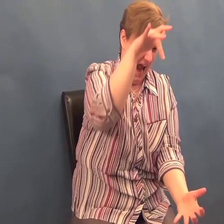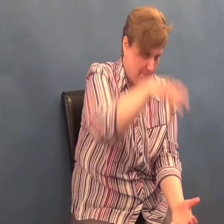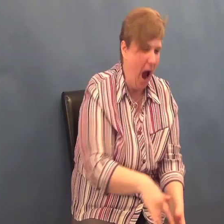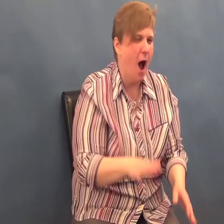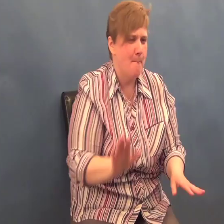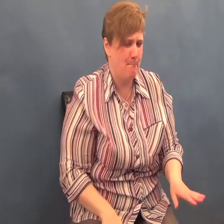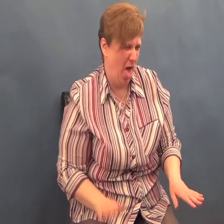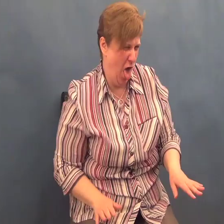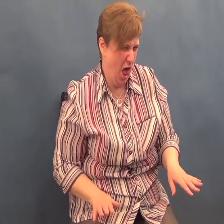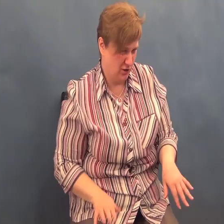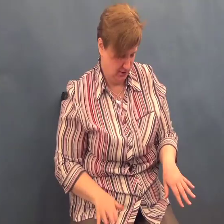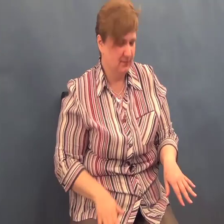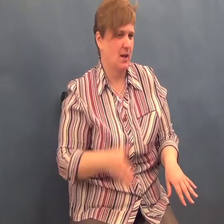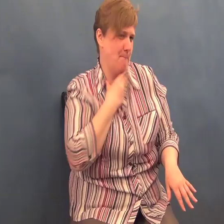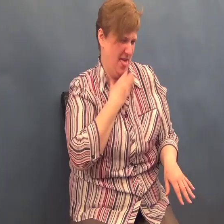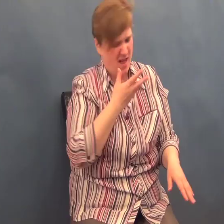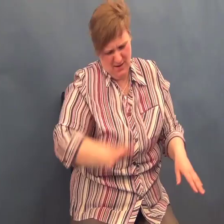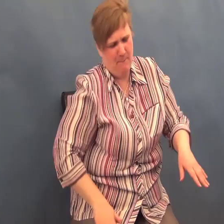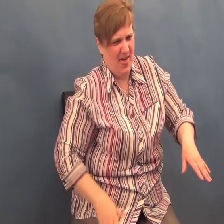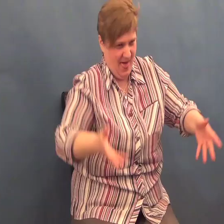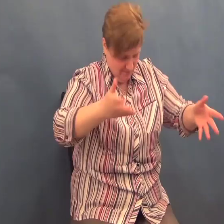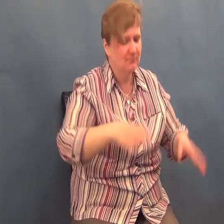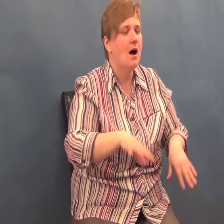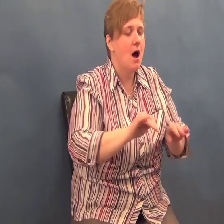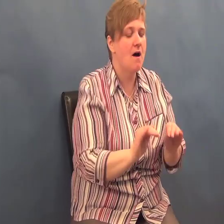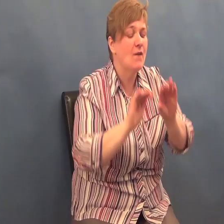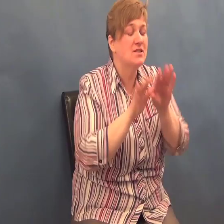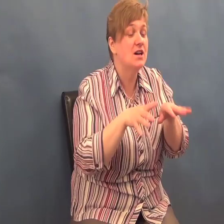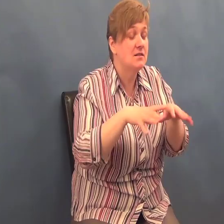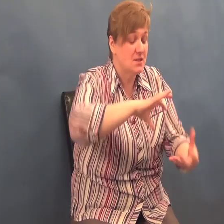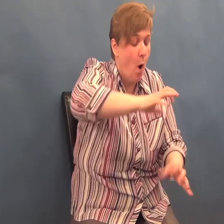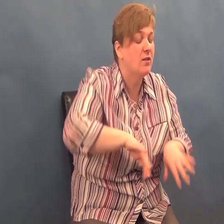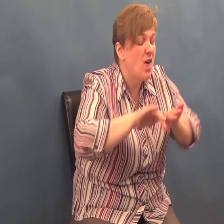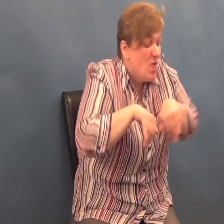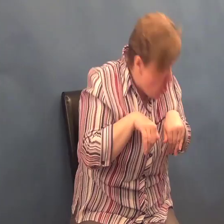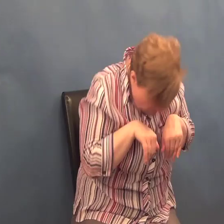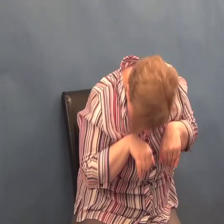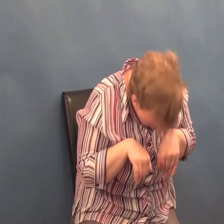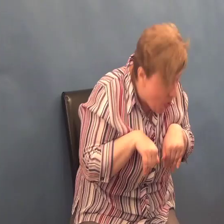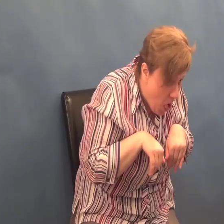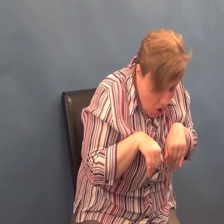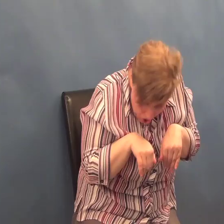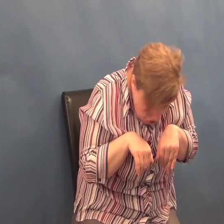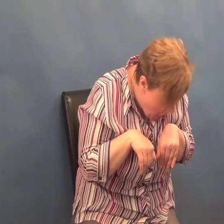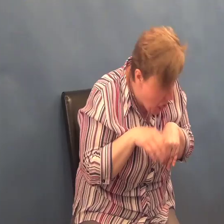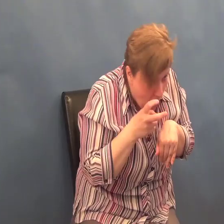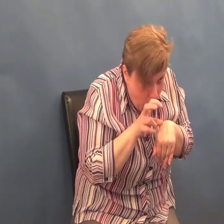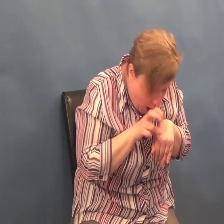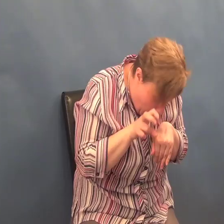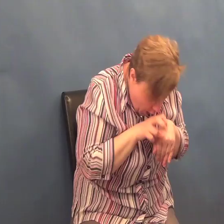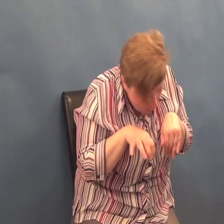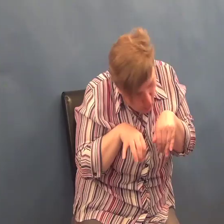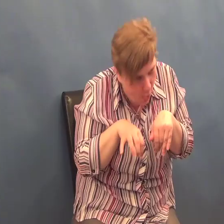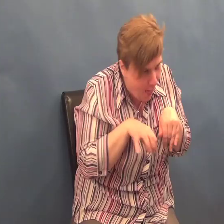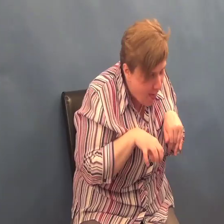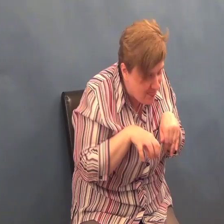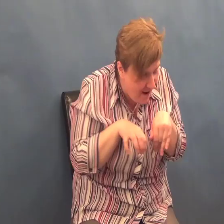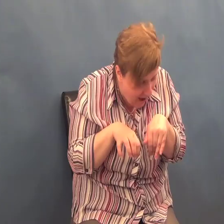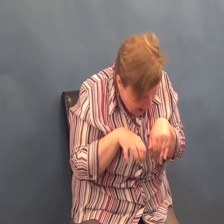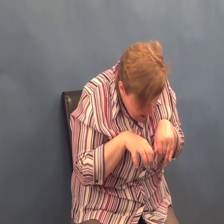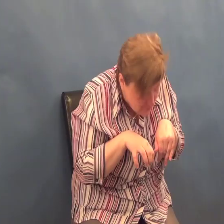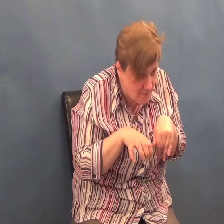Pies wkłada głowę i łapy do tego słoika i ogląda.